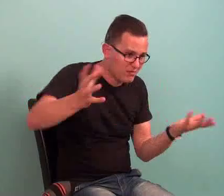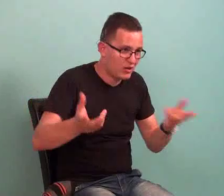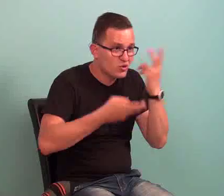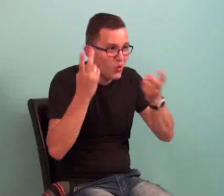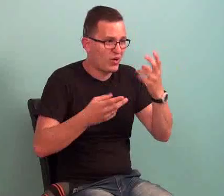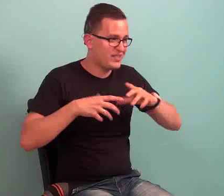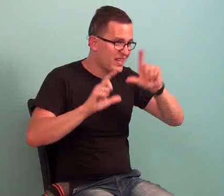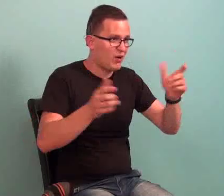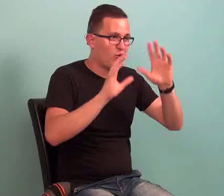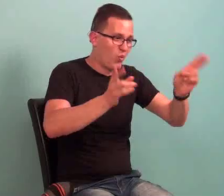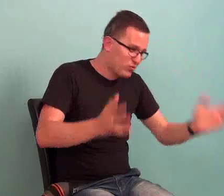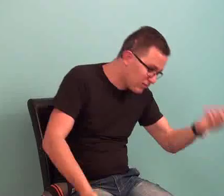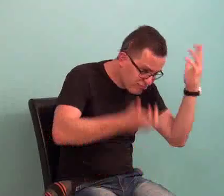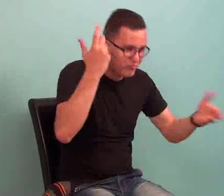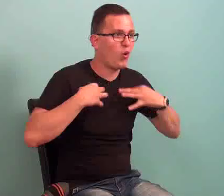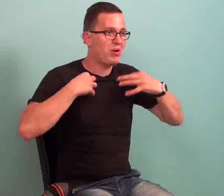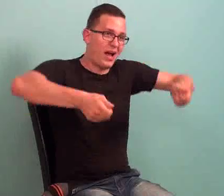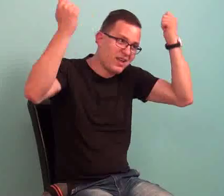Szukają wszędzie, podnoszą łóżko, ubrania.